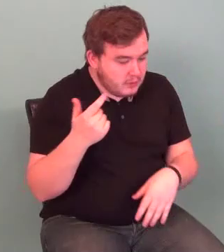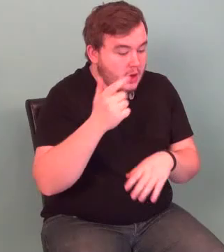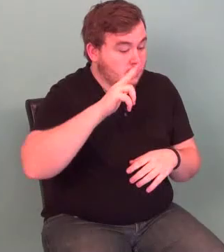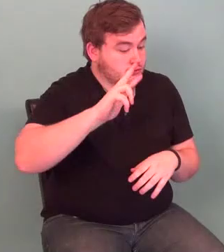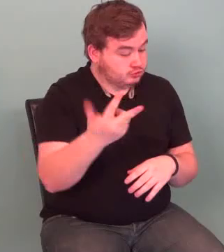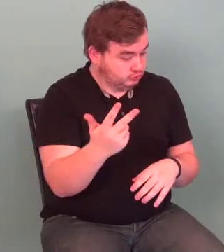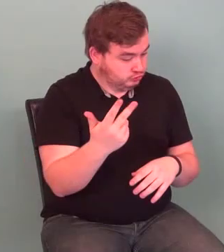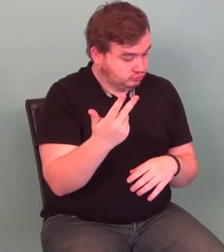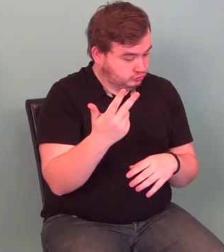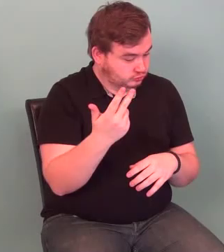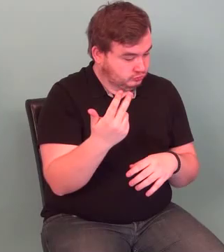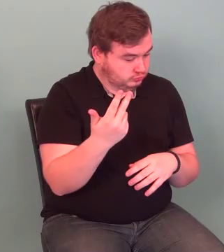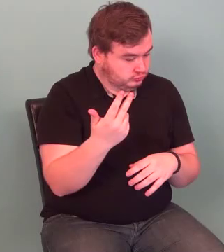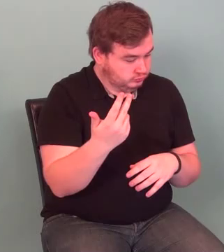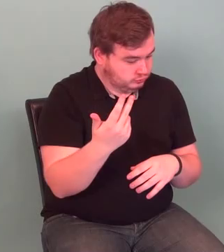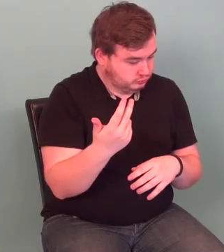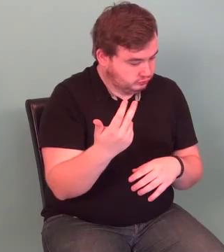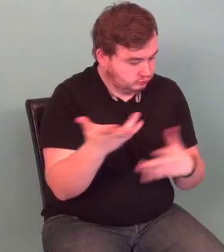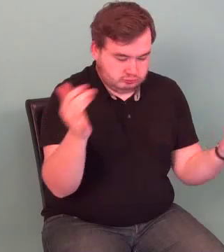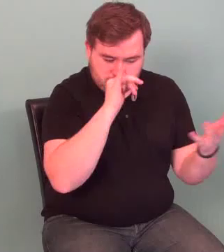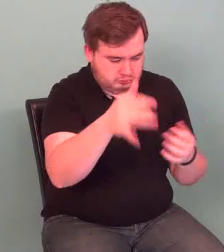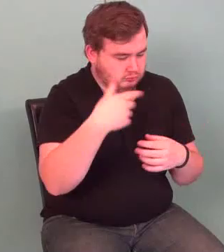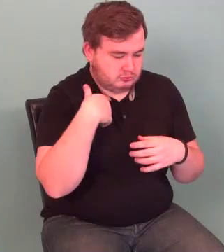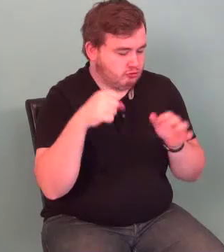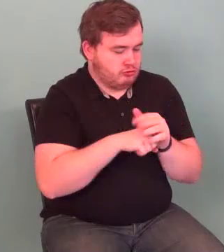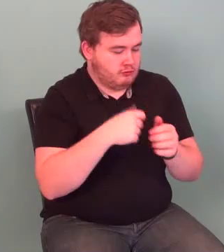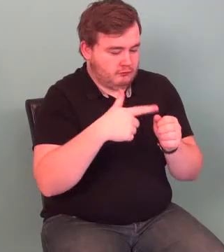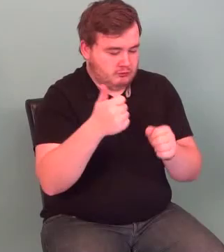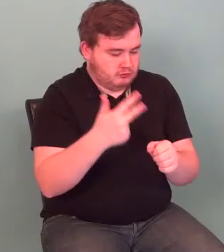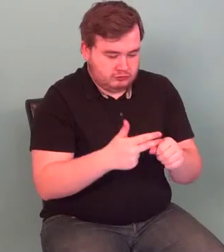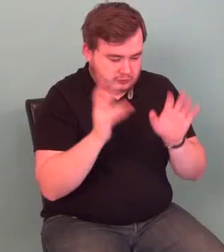Trzeciego nie mogę do dwudziestej pierwszej trzydzieści.